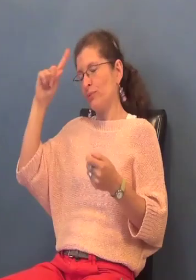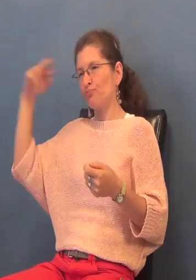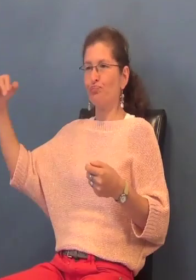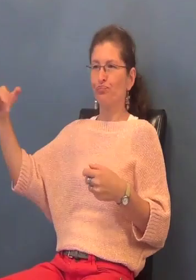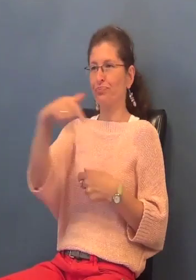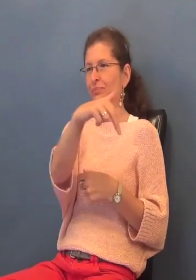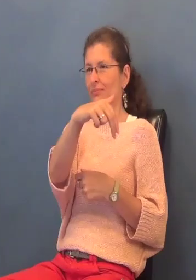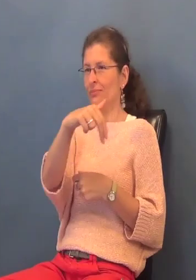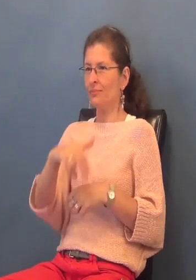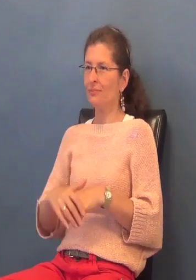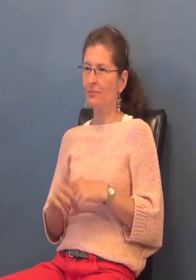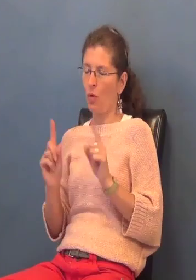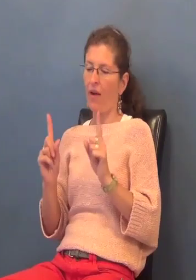Ludzie chodzą tędy.